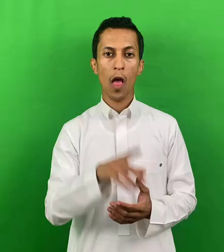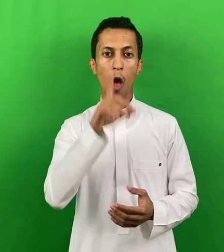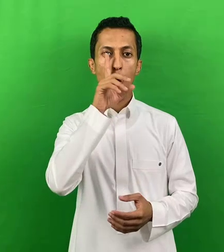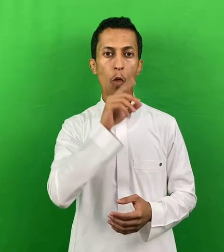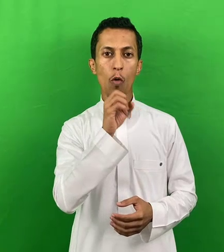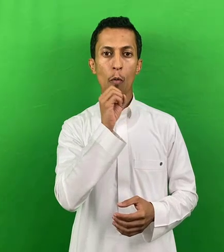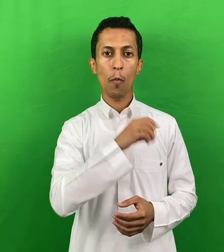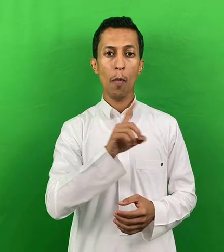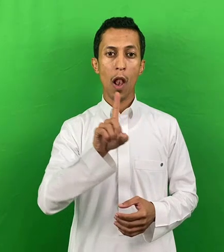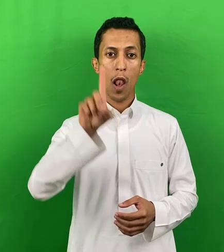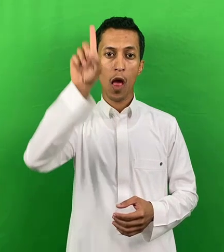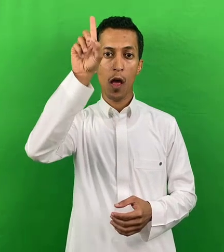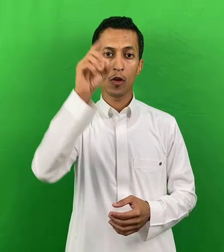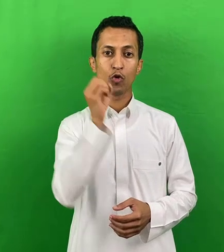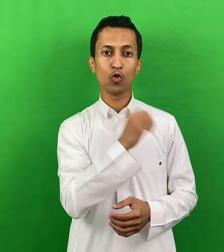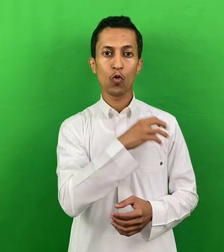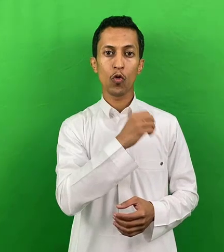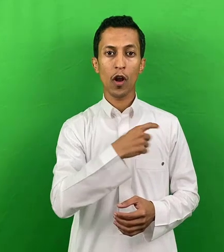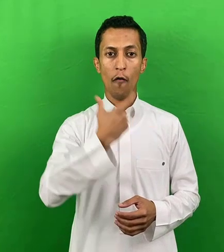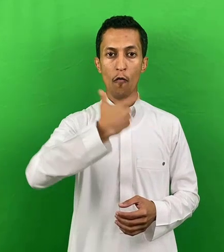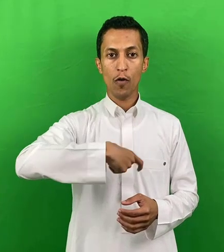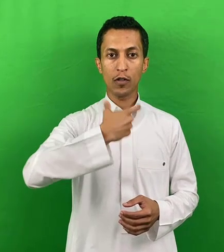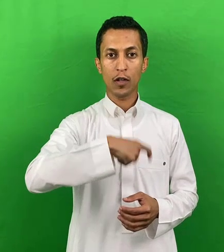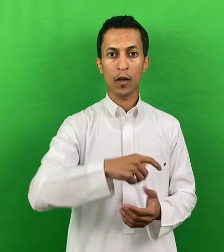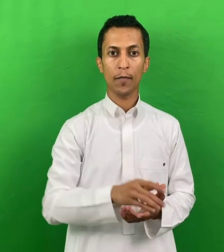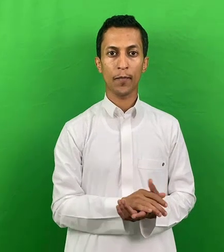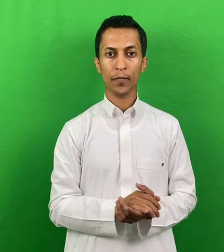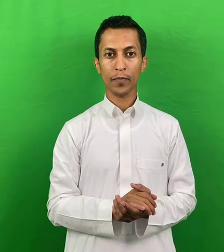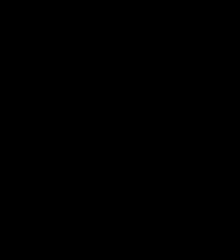نعوذ بالله من شرور أنفسنا